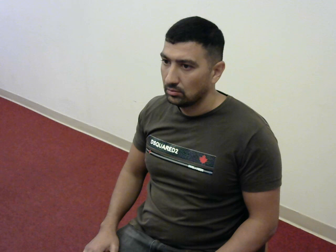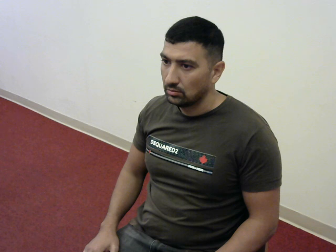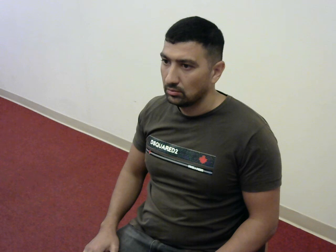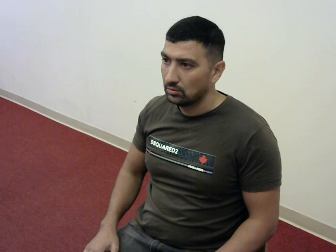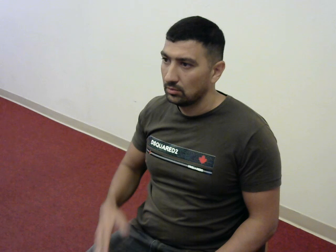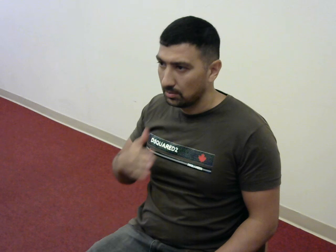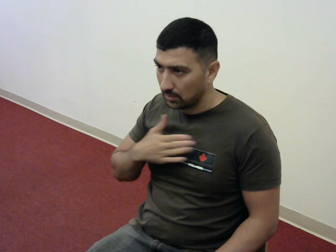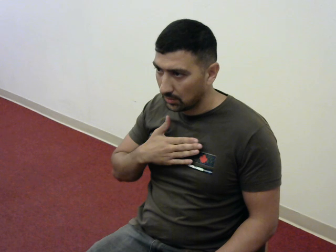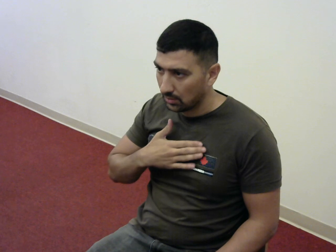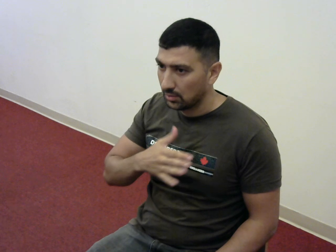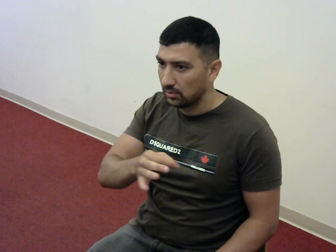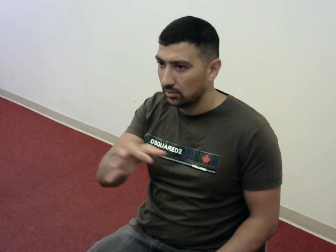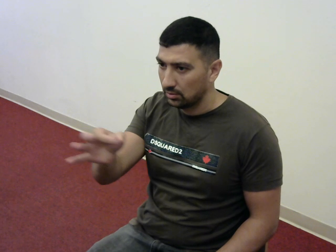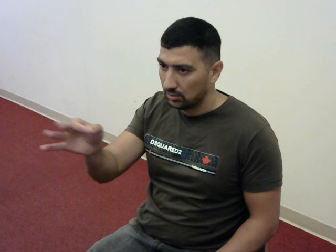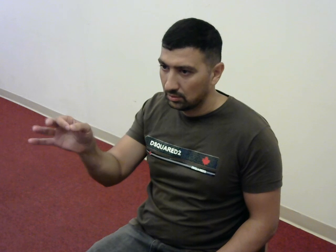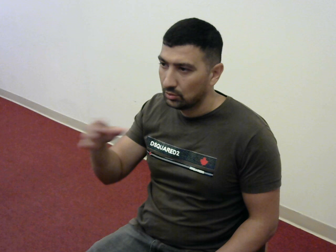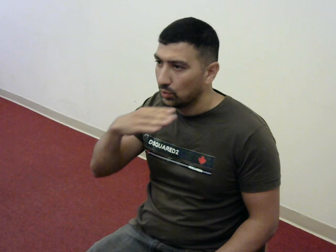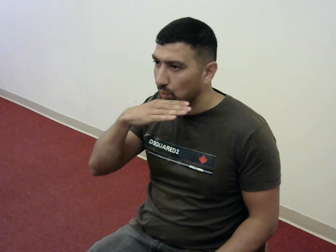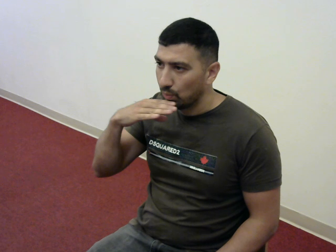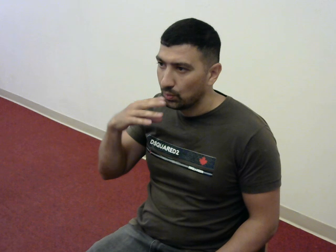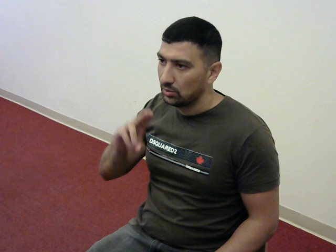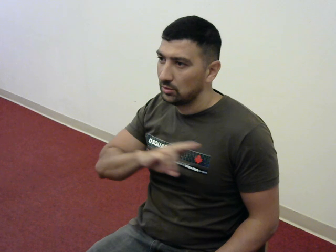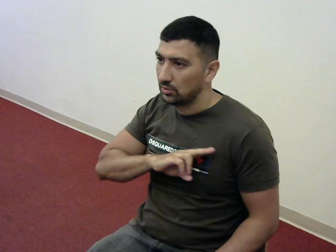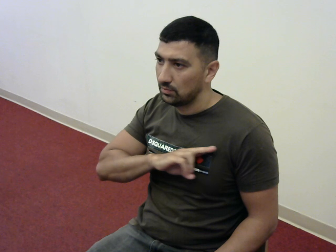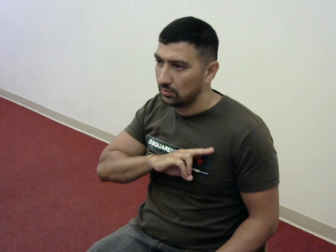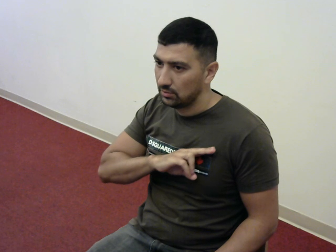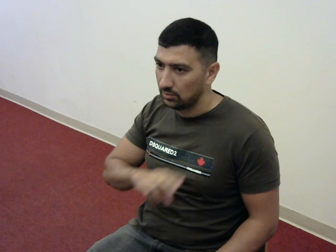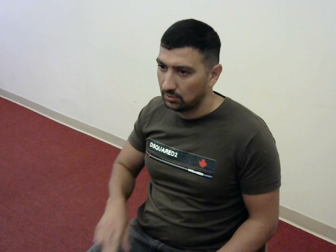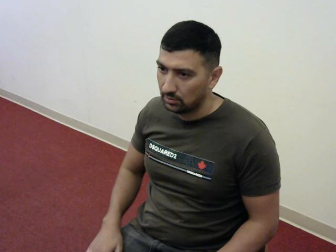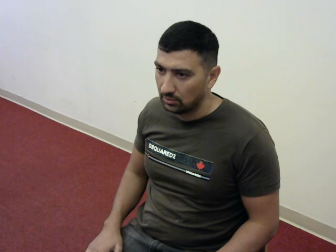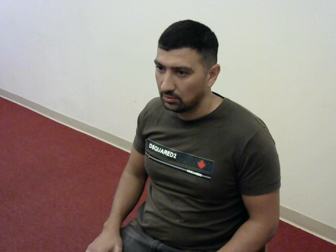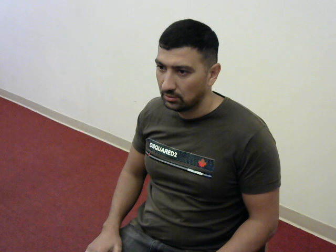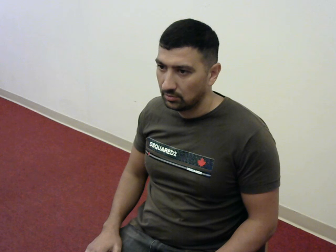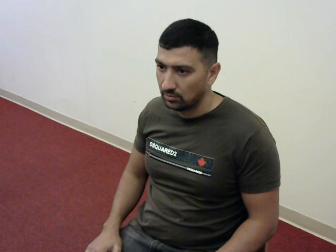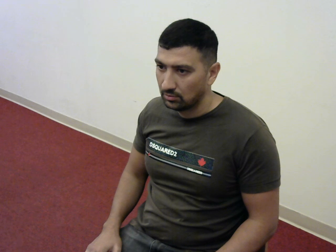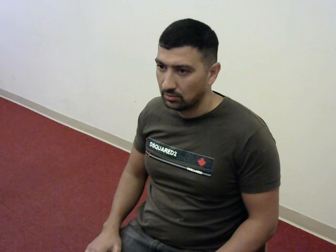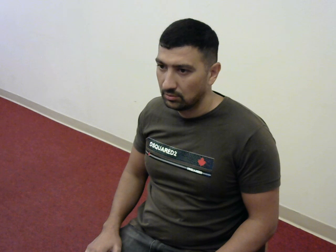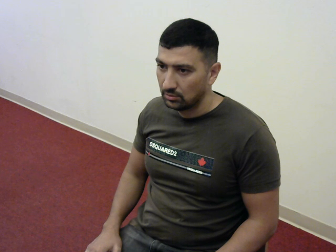Mən səyahət etməyi çox sevirəm